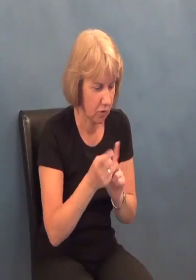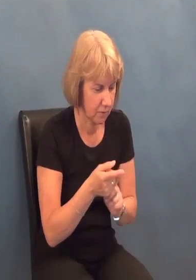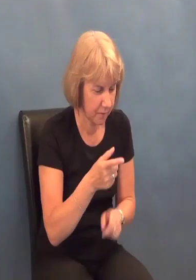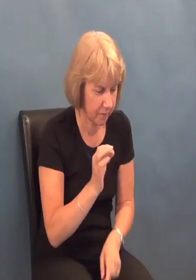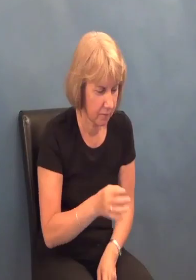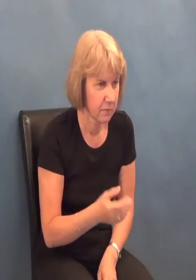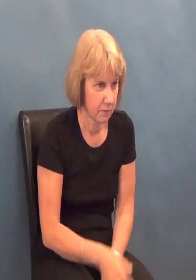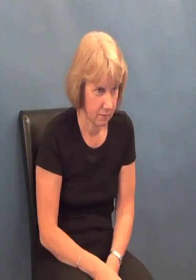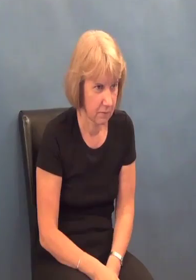Spotkamy się, dobrze.